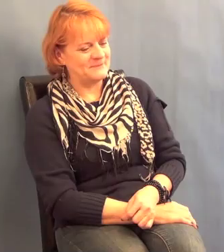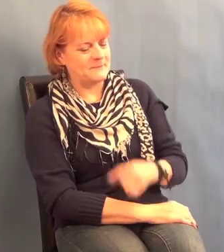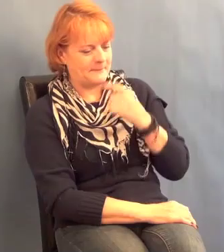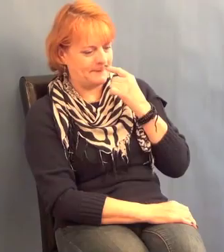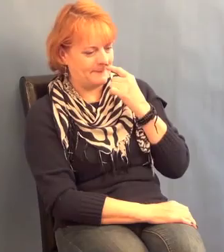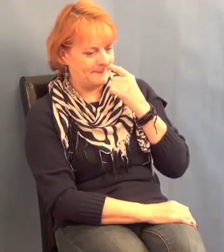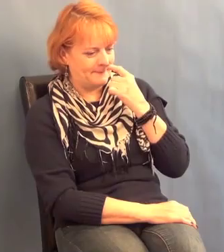Uciekł.